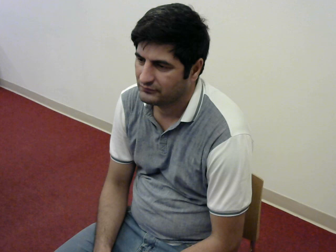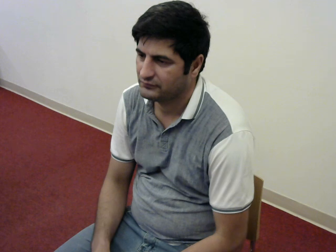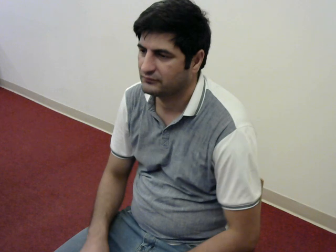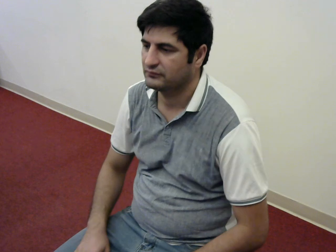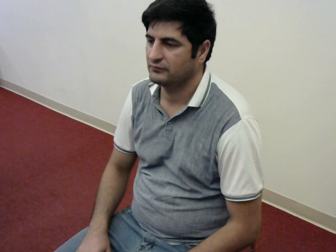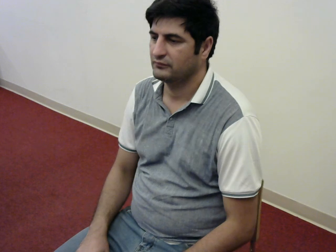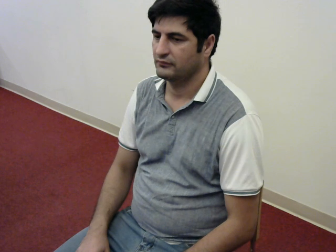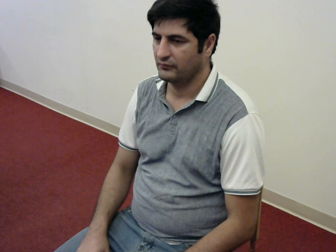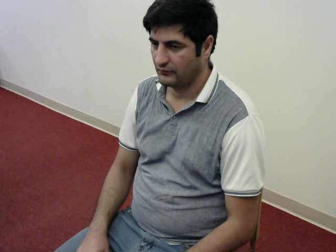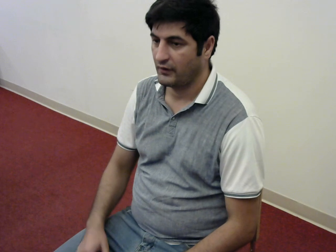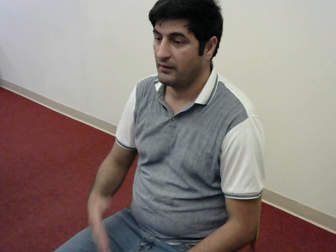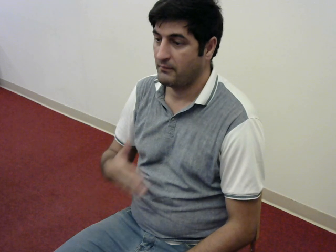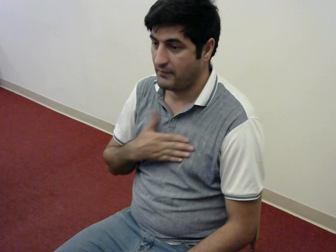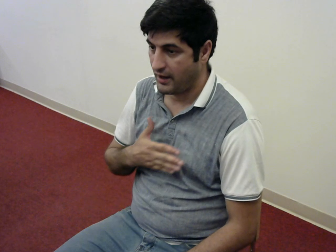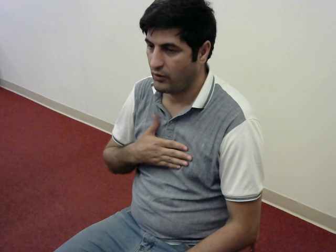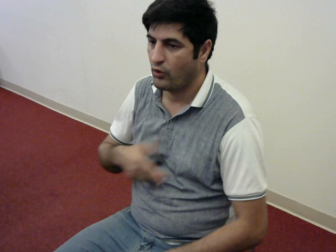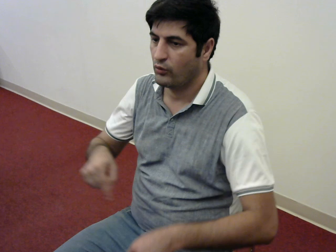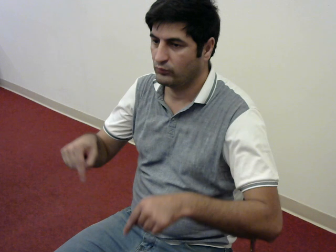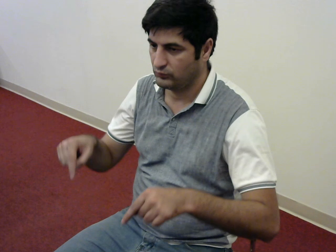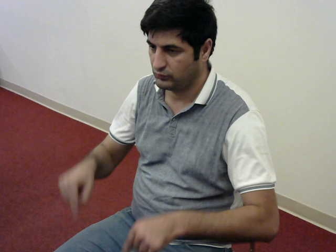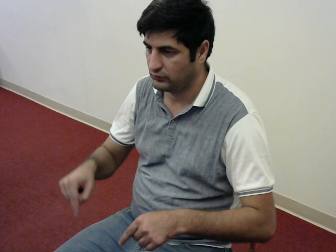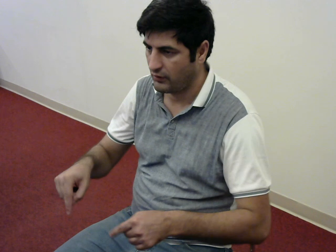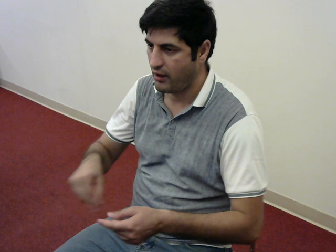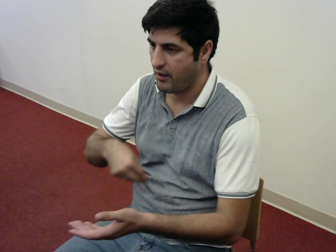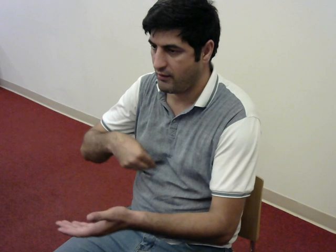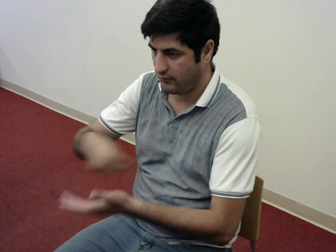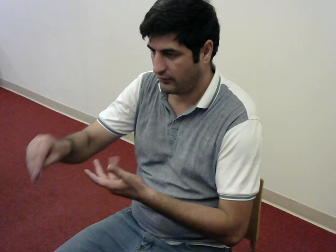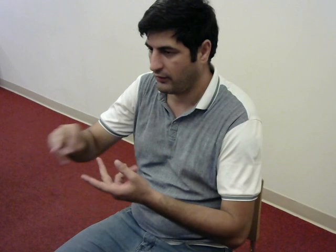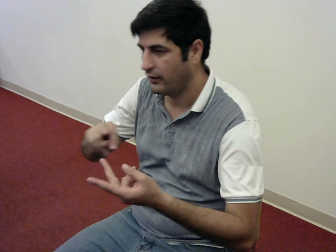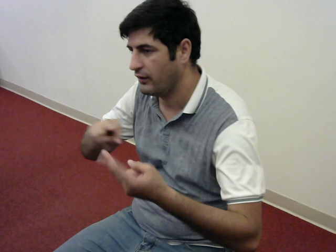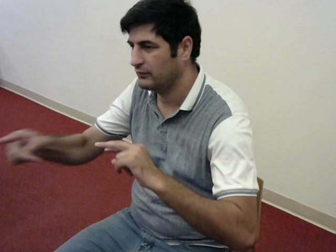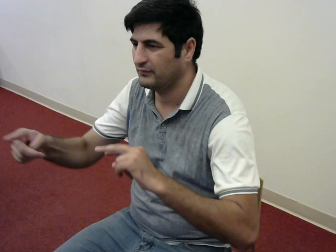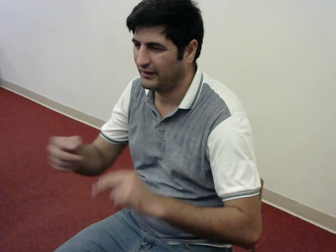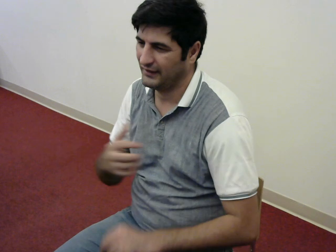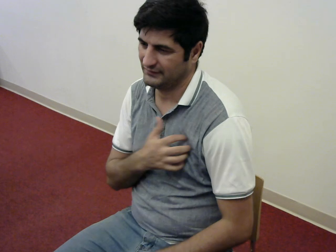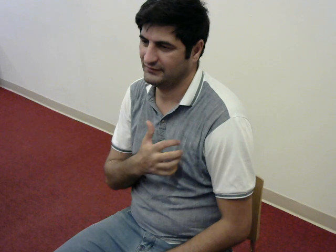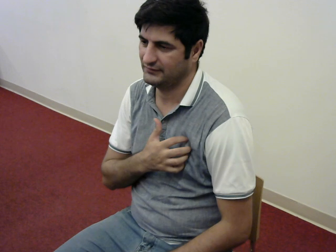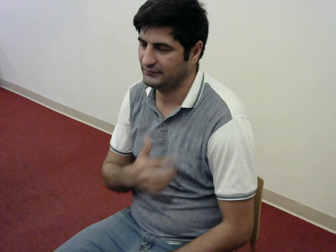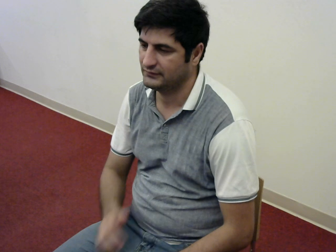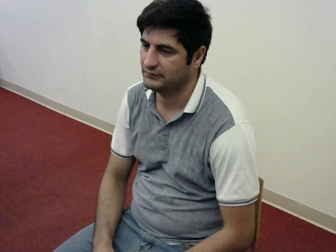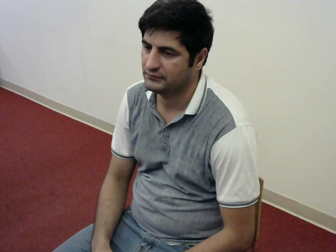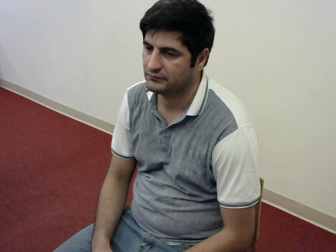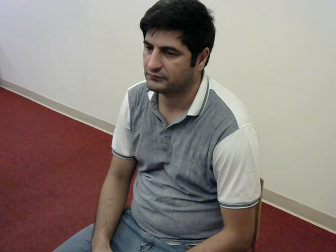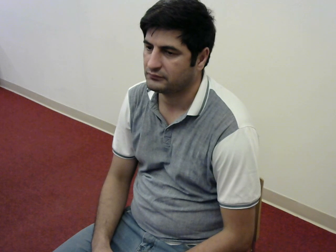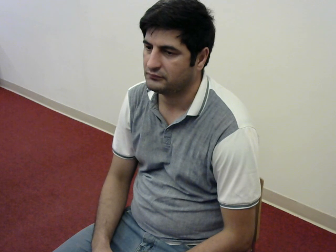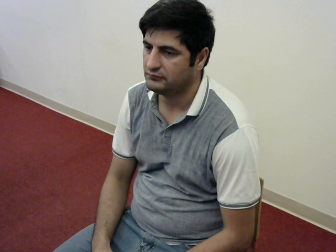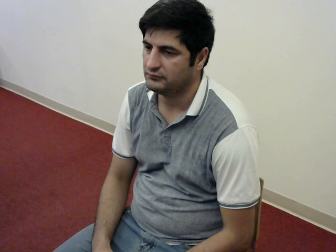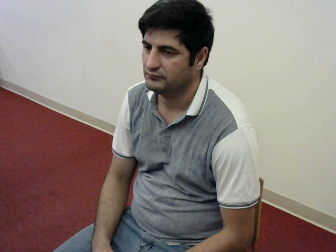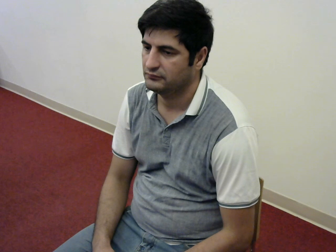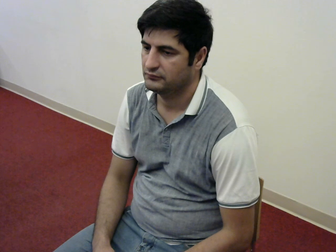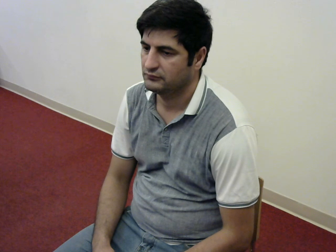Mən buradan aldıqlarımı dəyişmək istəyirəm